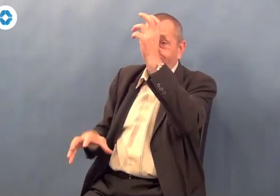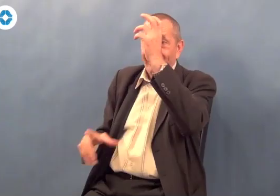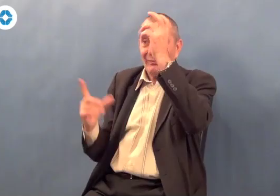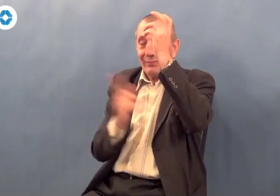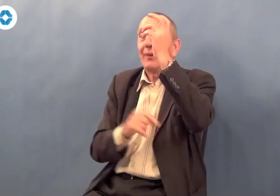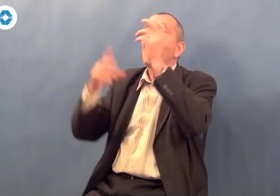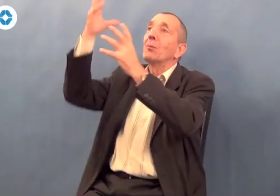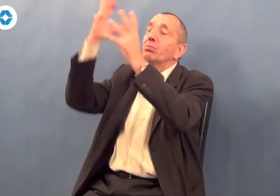Pan nadal zrywa i nie zauważa tego.